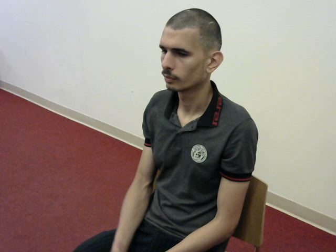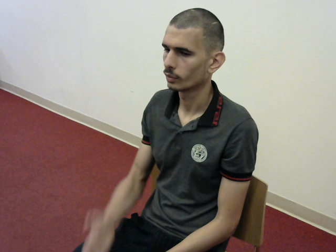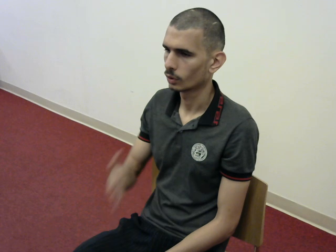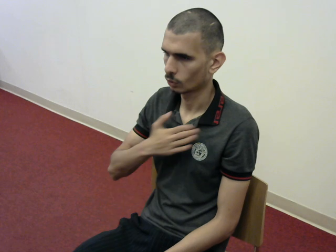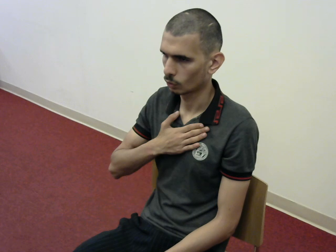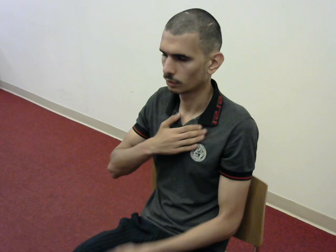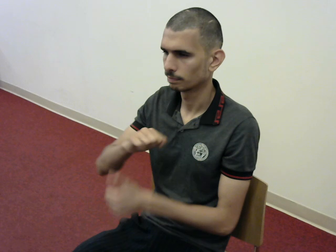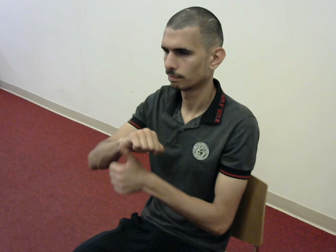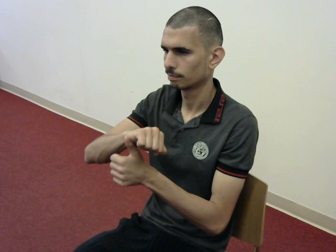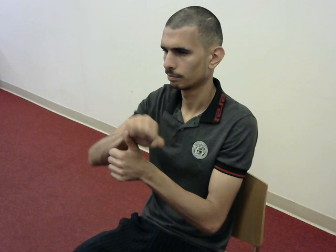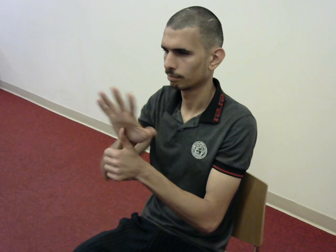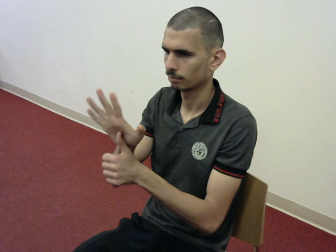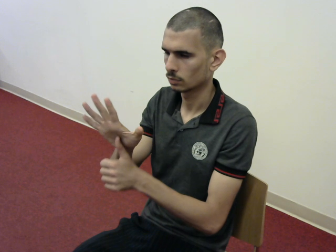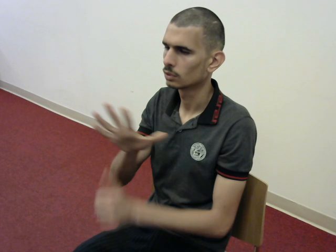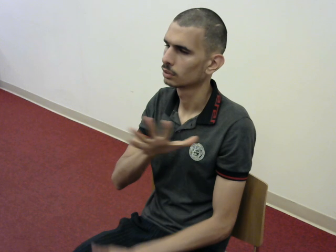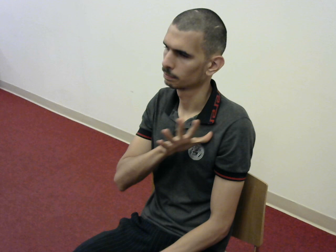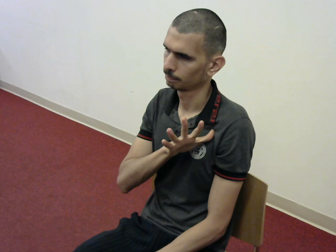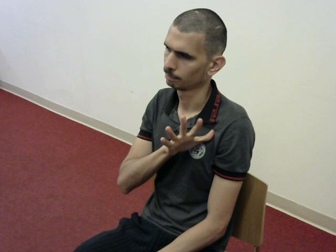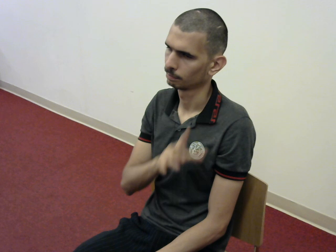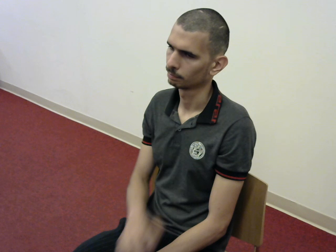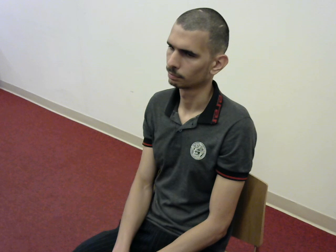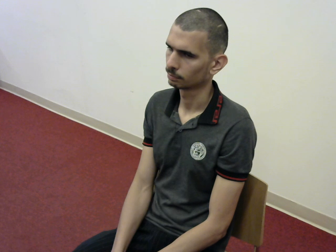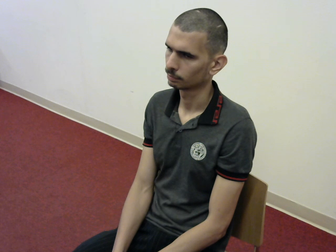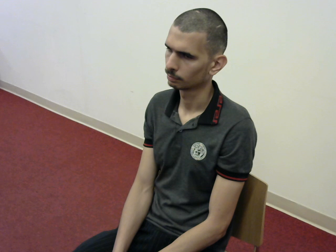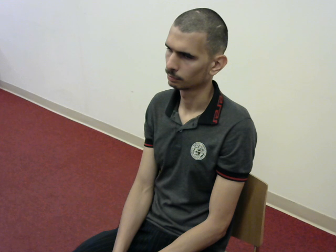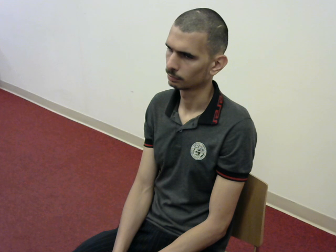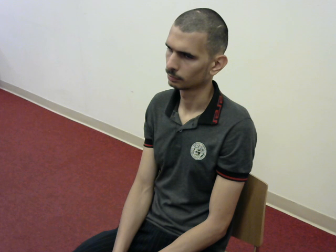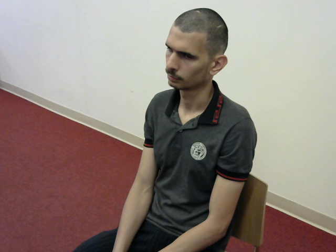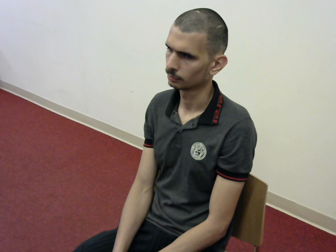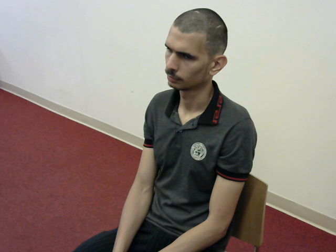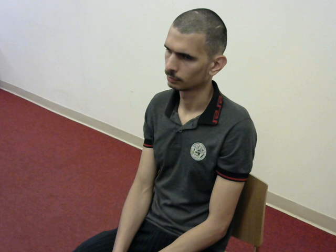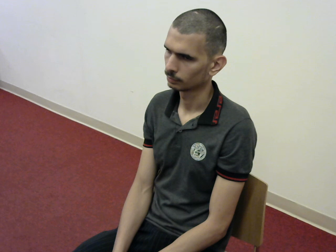Mən Covid-ə tutulmuşam